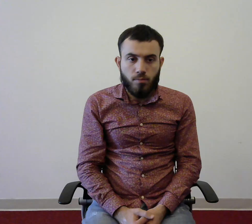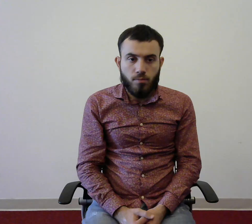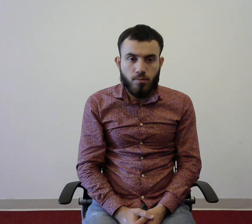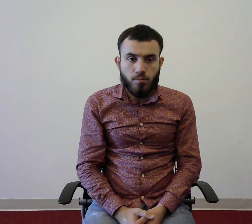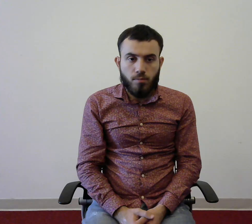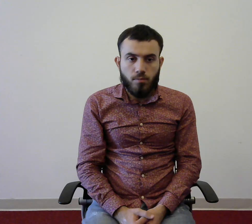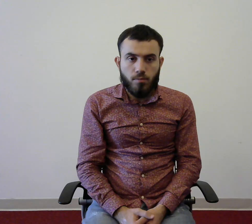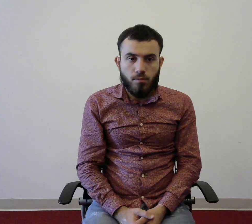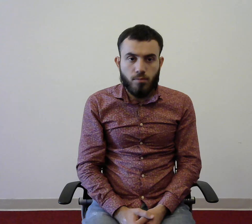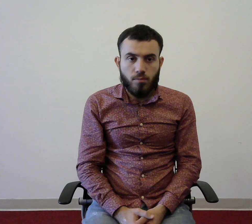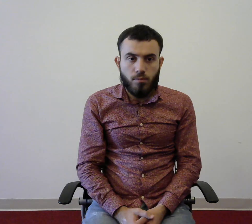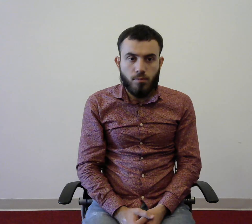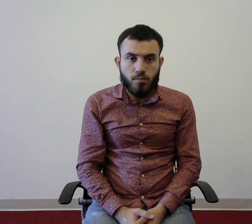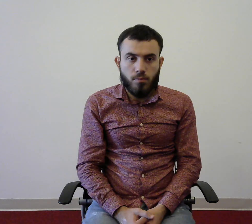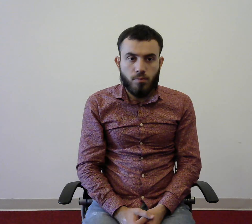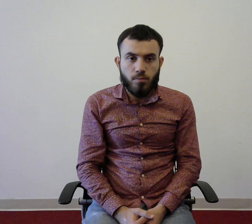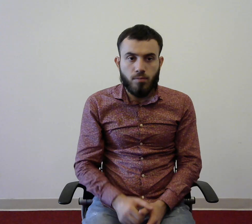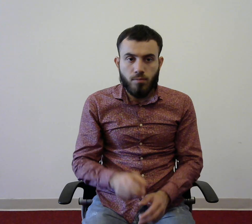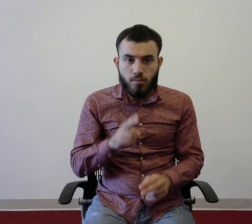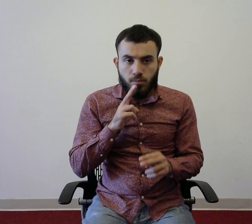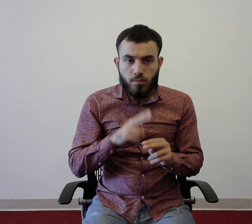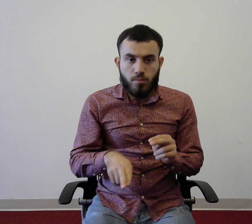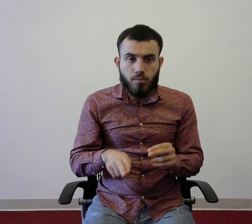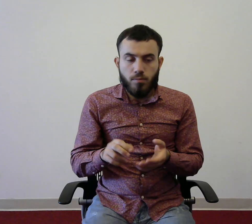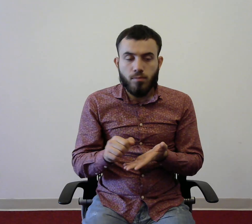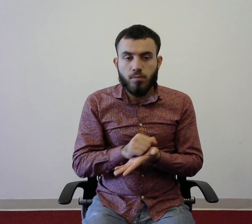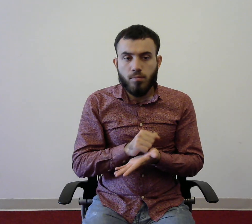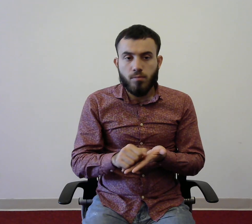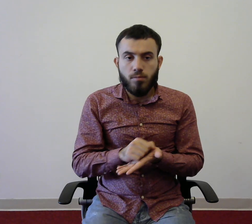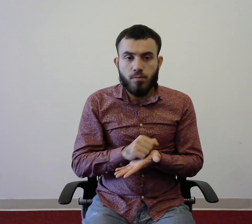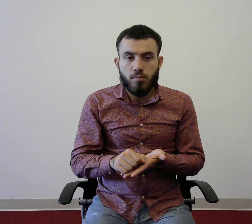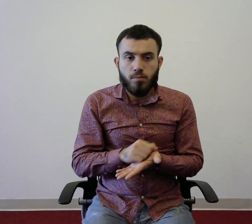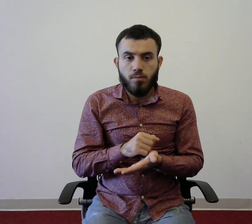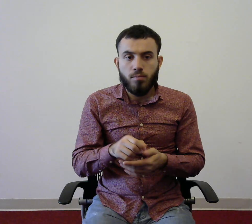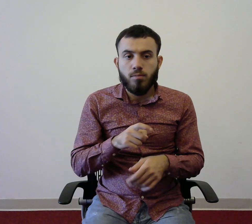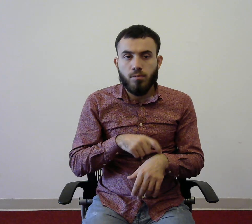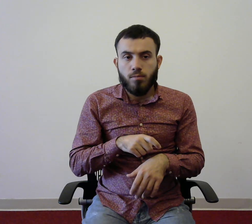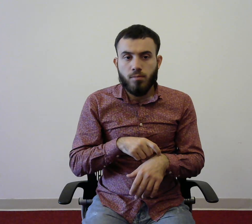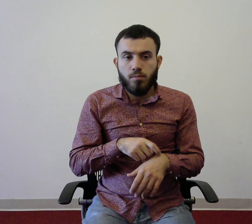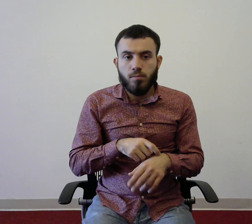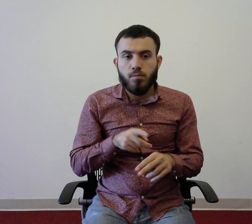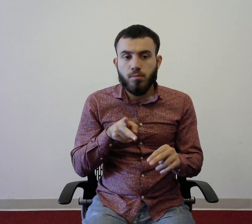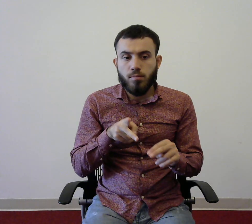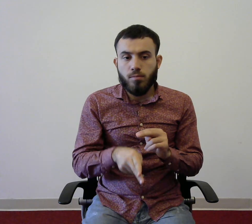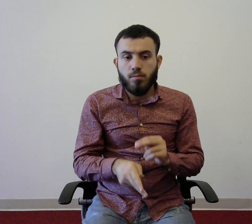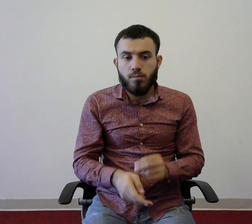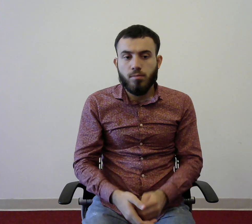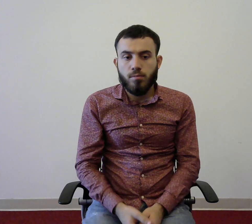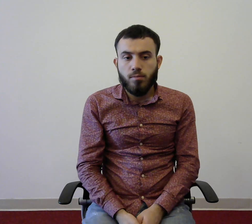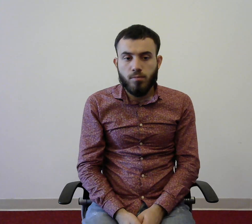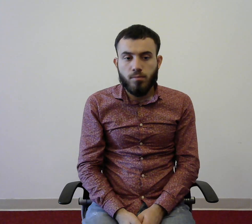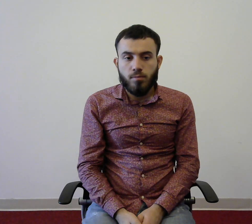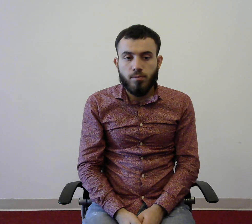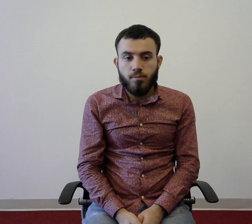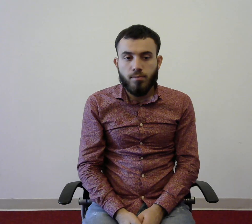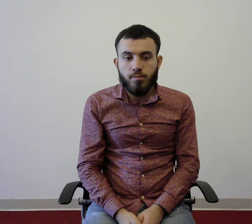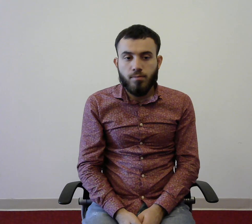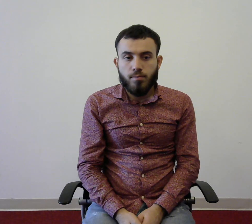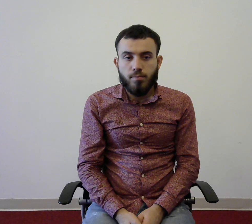İtmiş sənədin vaxtı bitib